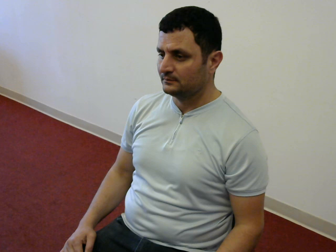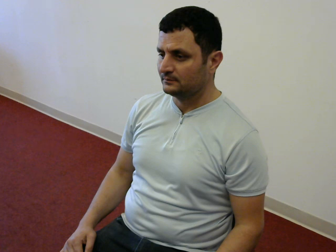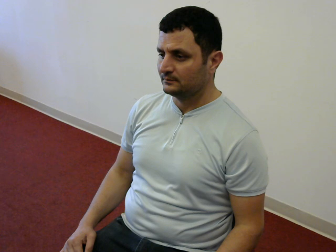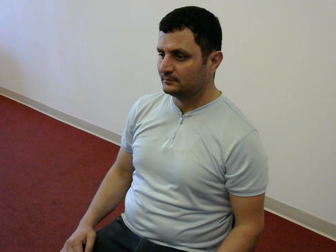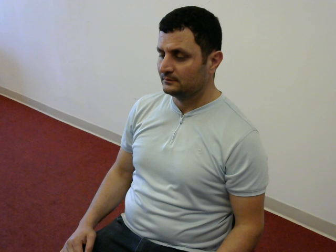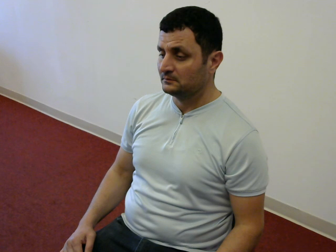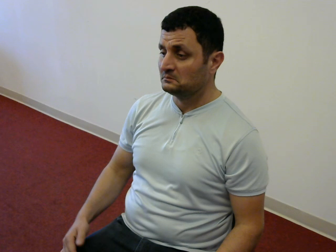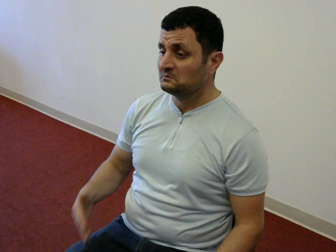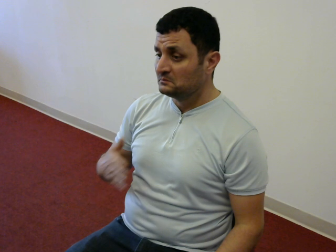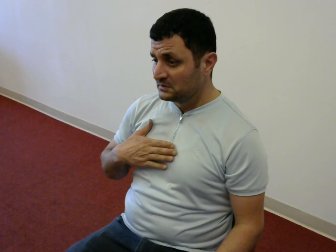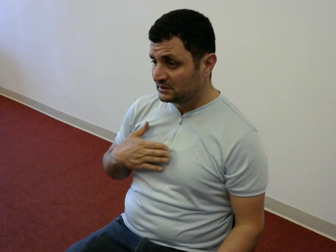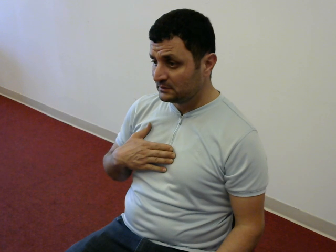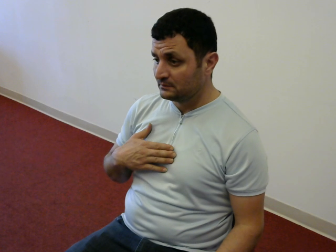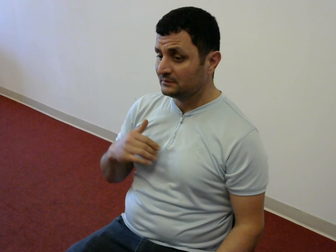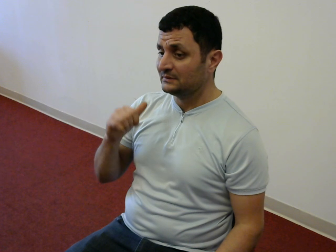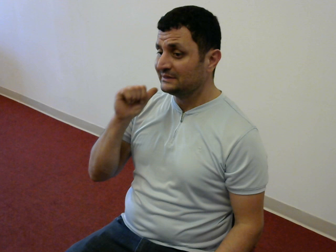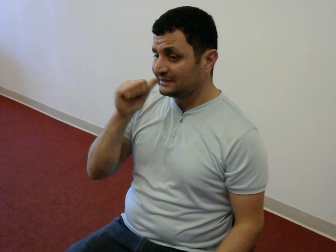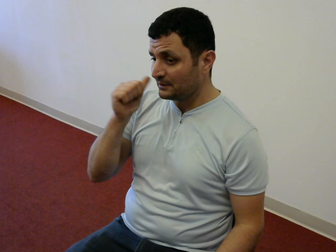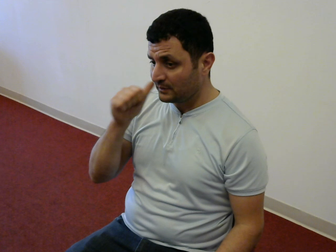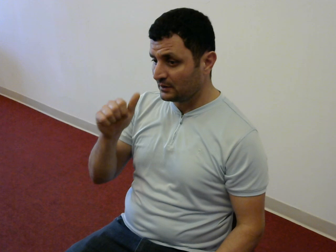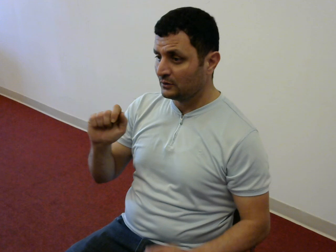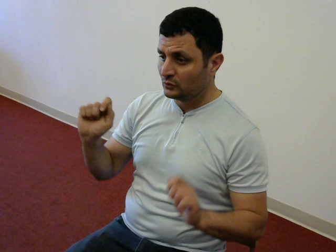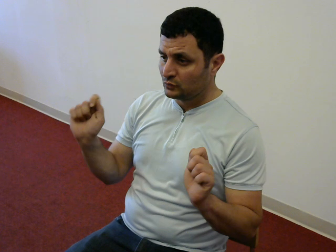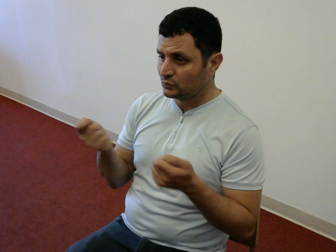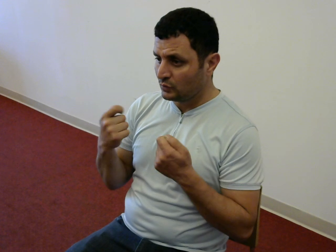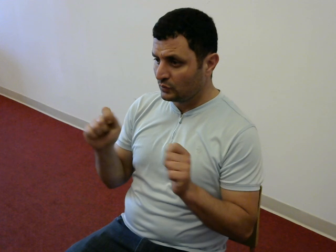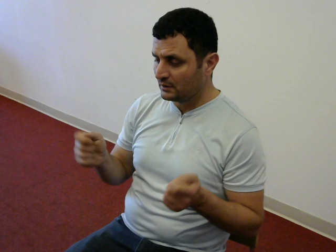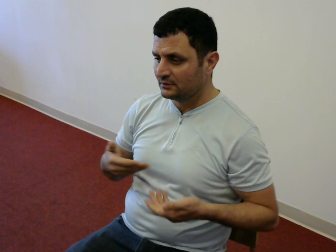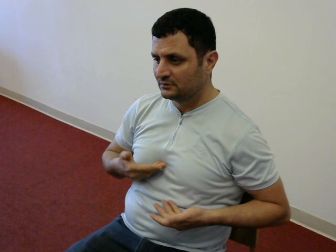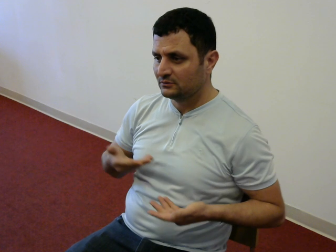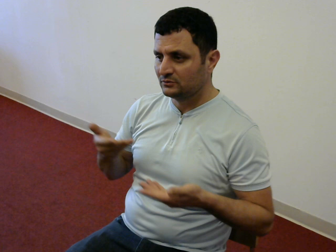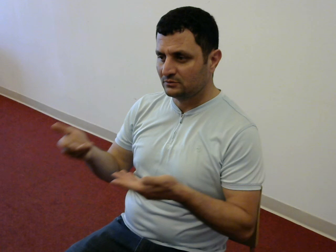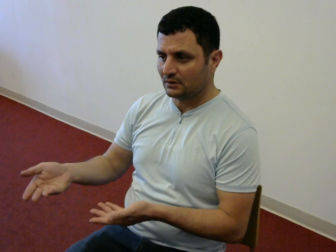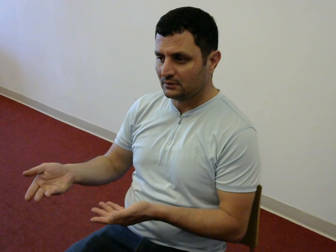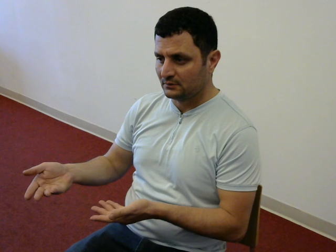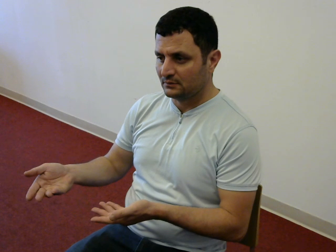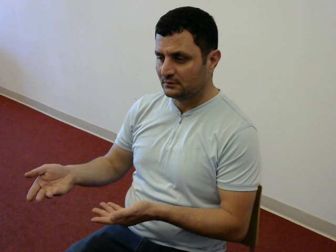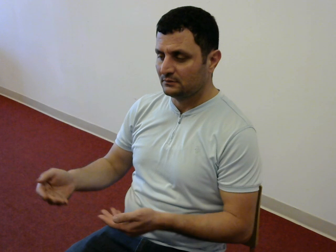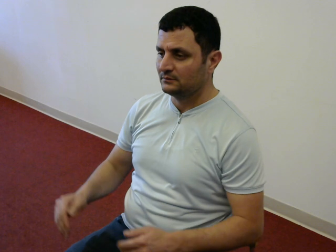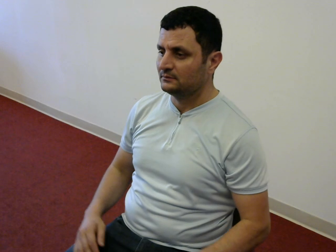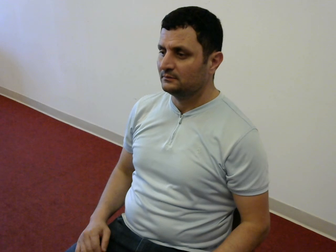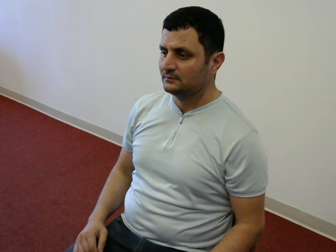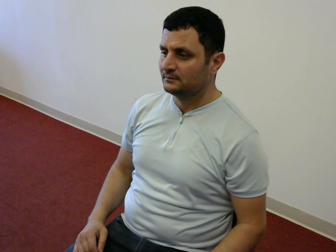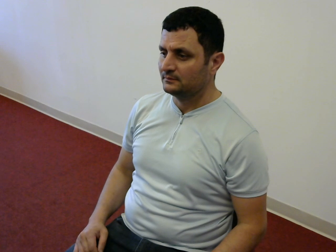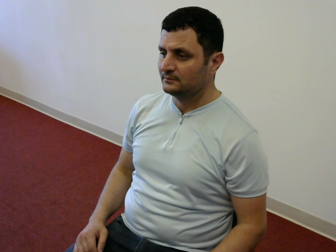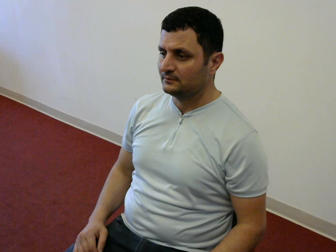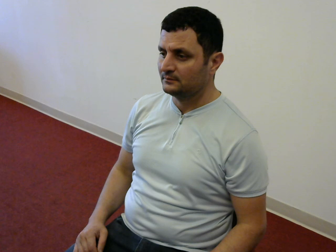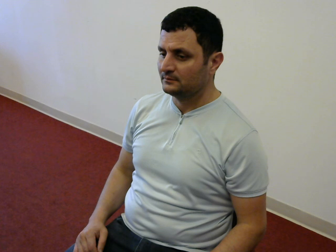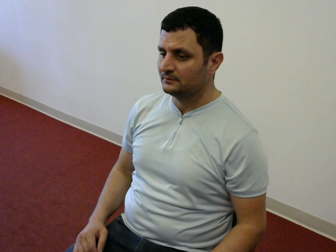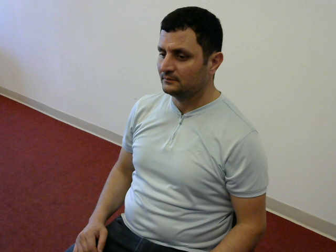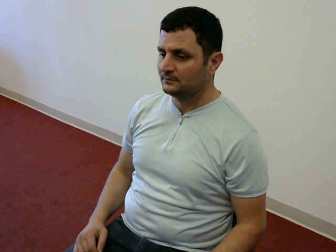Bizi sabah toya çağırıblar